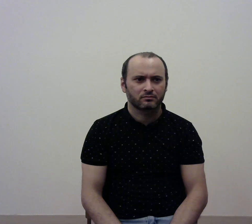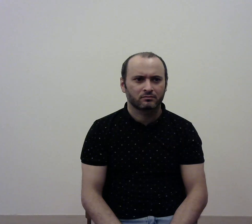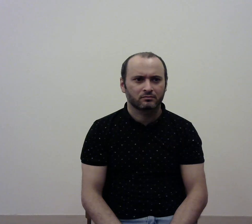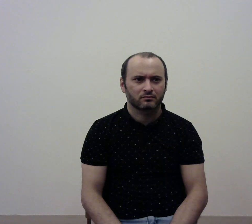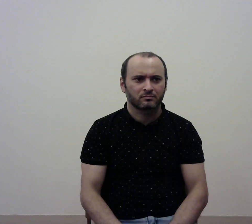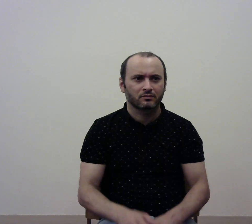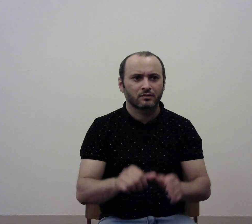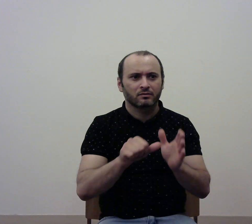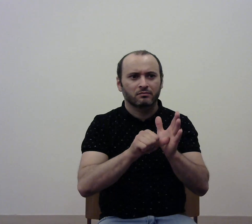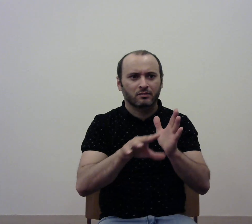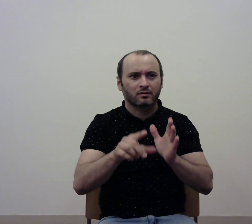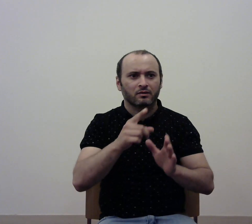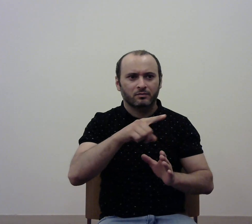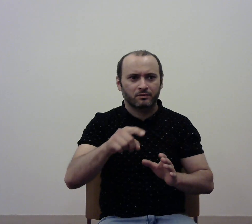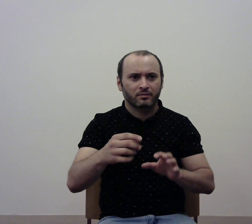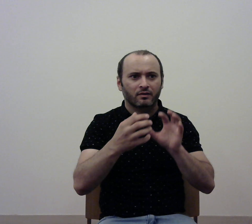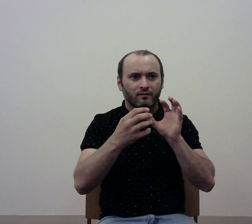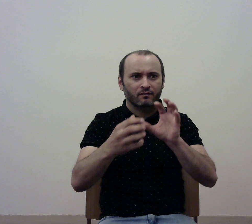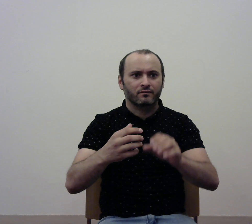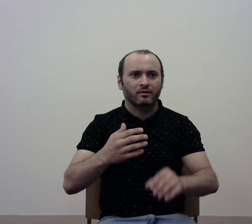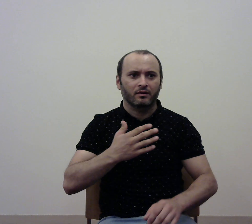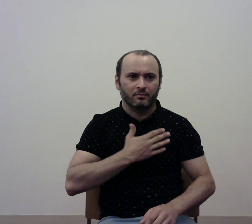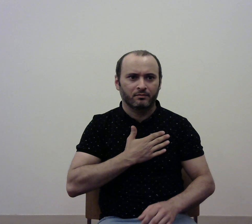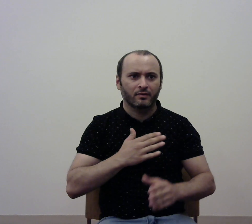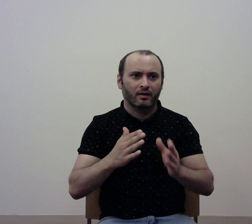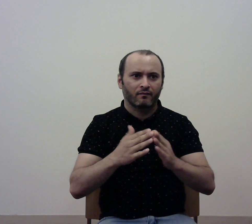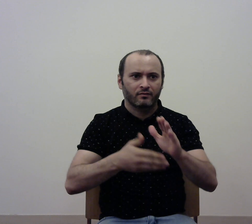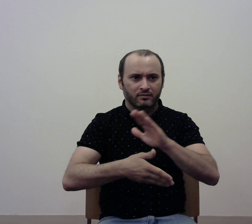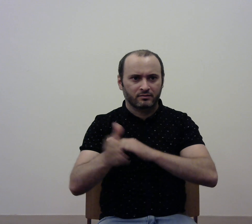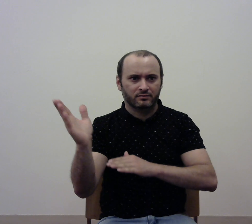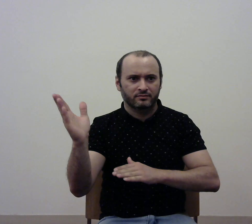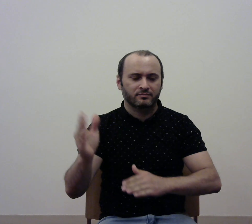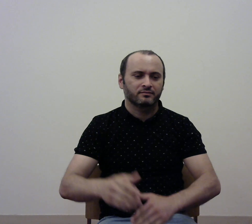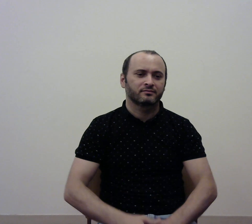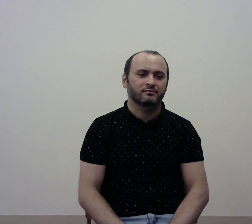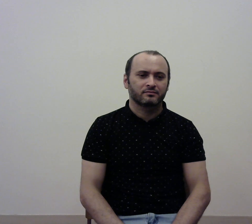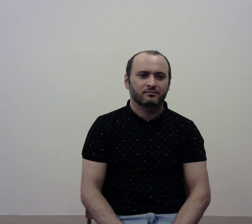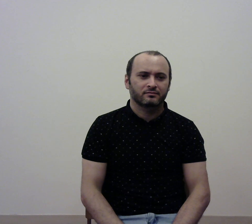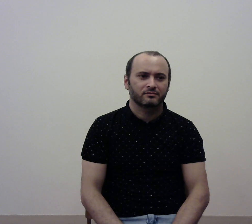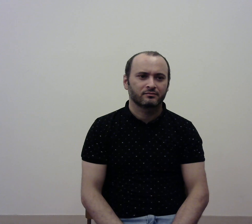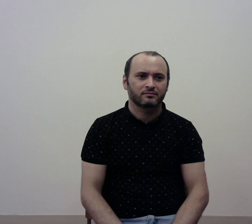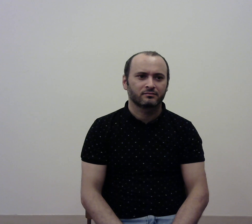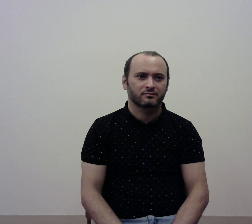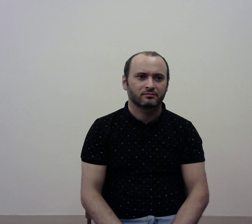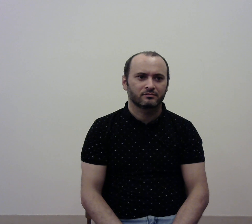65 saylı avtobus mənim evimə gedir